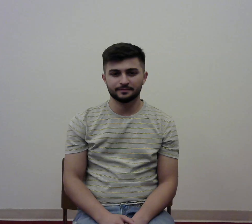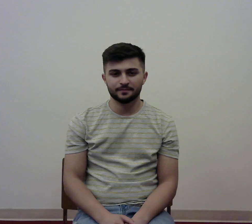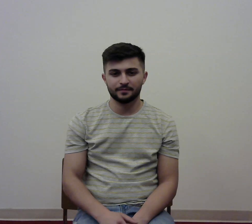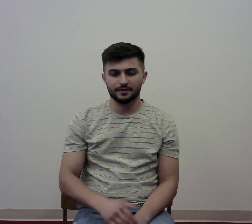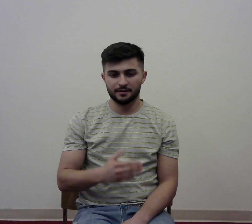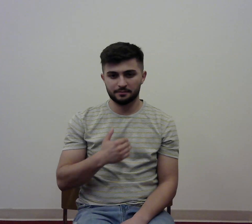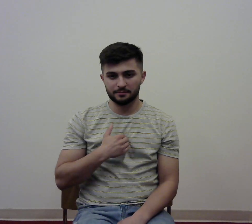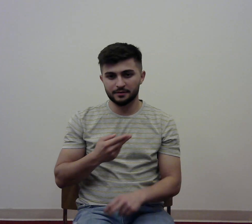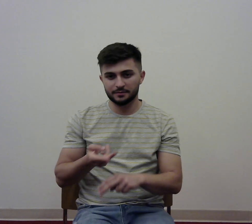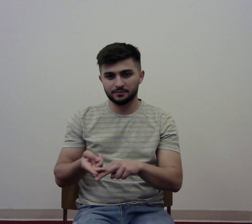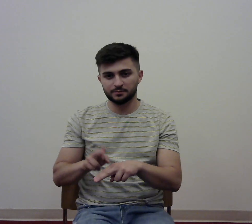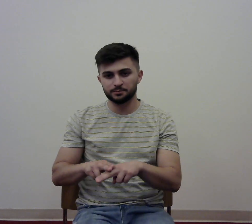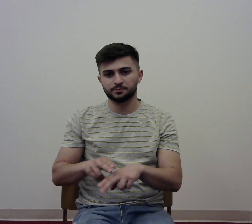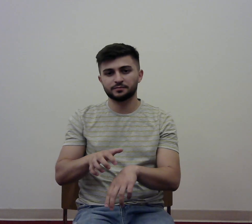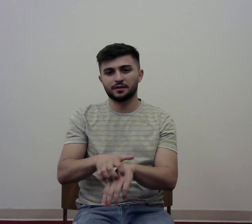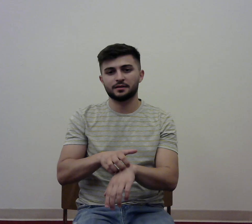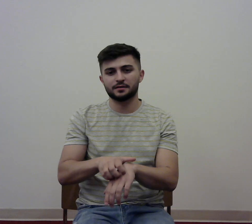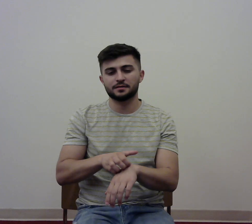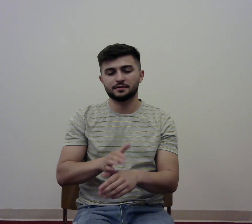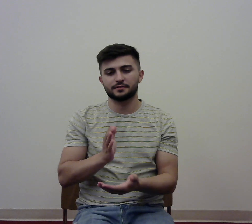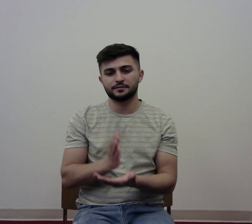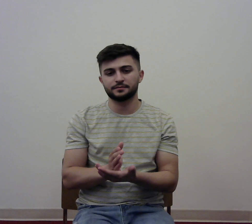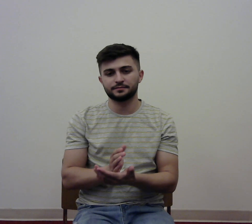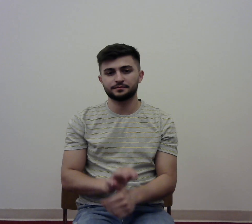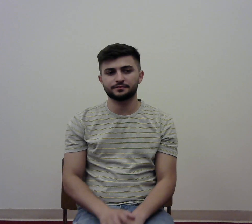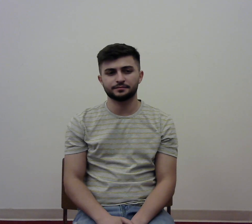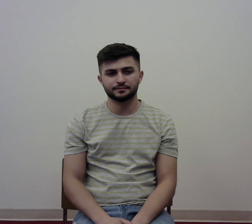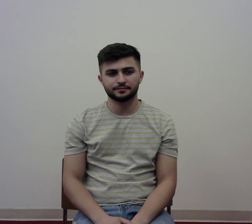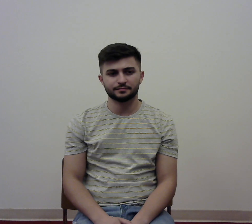Mənim buna alergiyam var